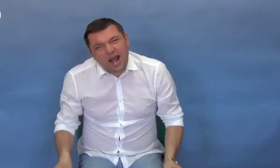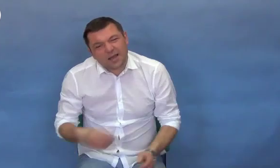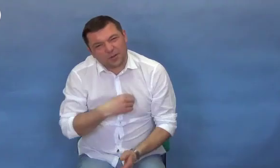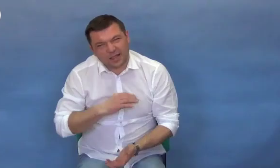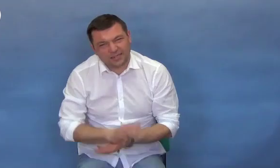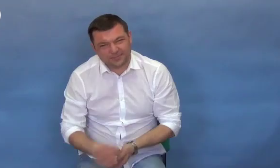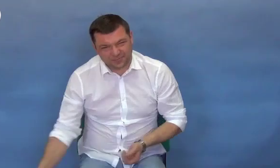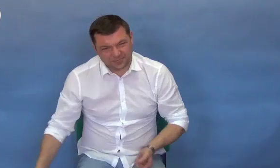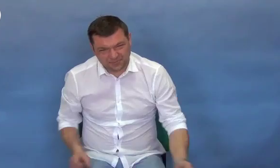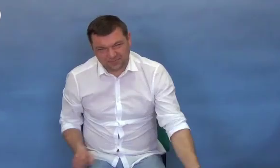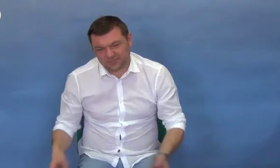Polacy tak mają, że wyrzucają gdzie popadnie.